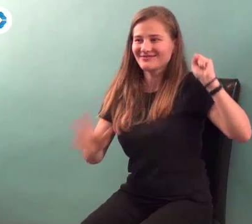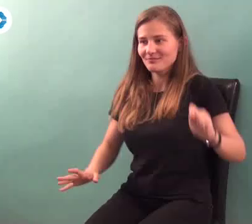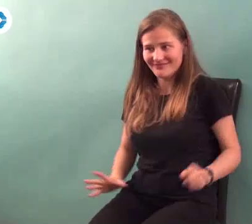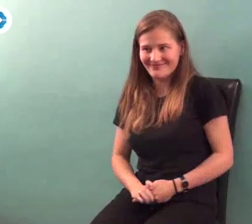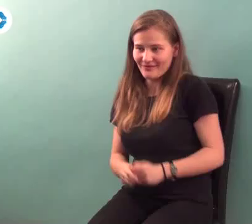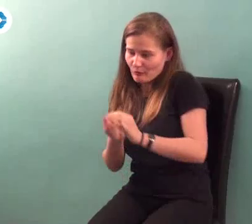Odpuszcza, udaje, że się bawi.